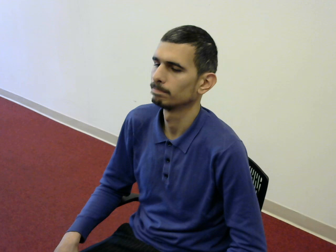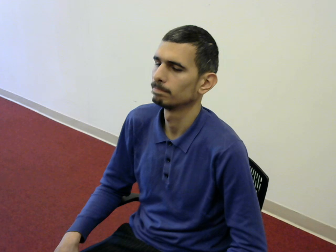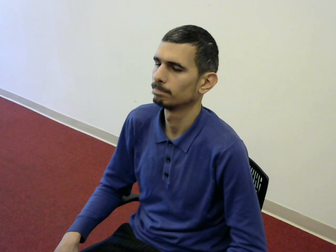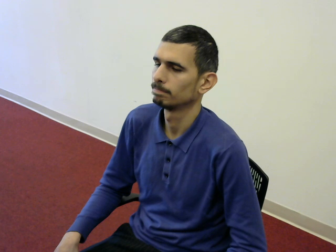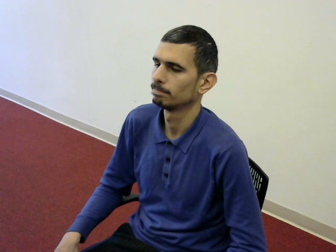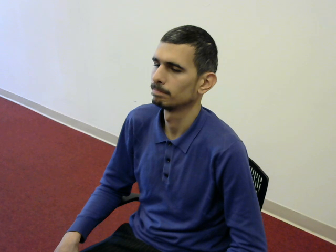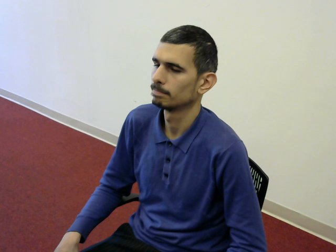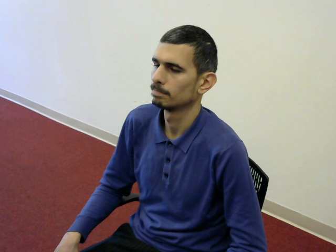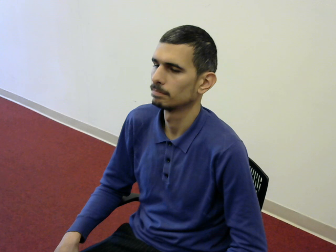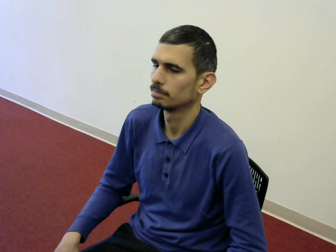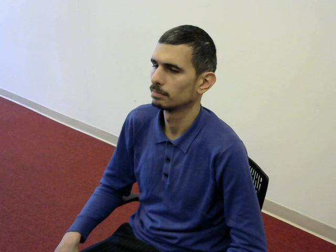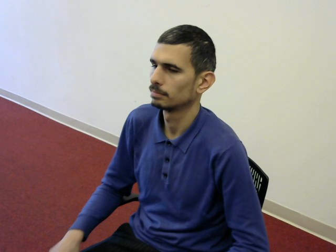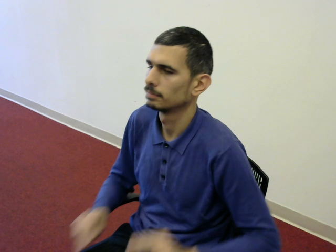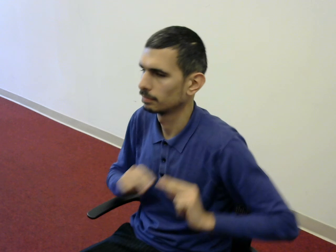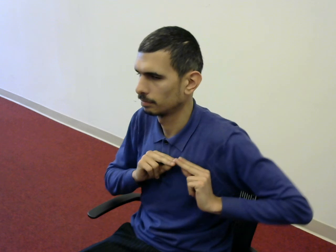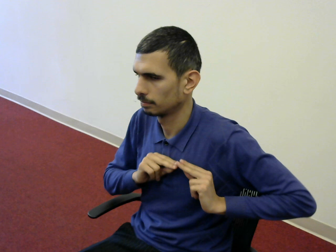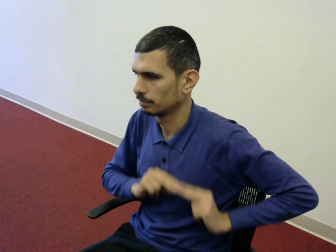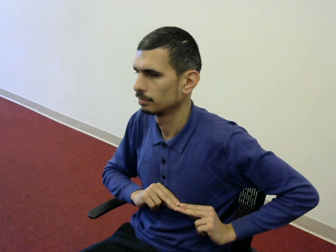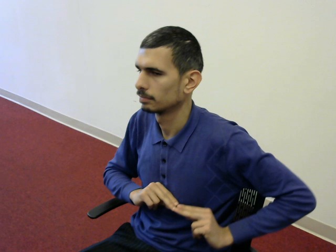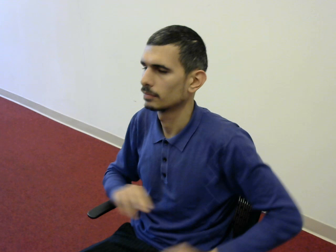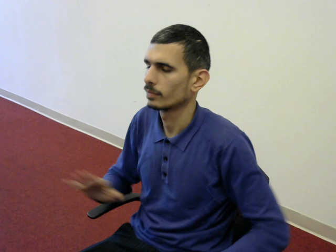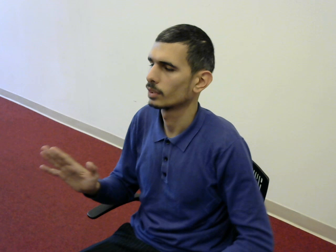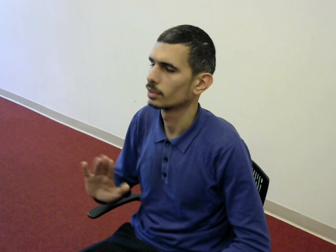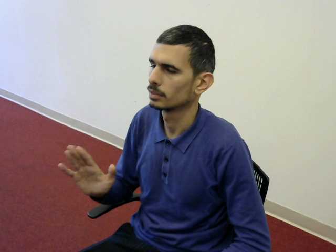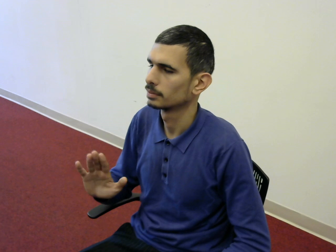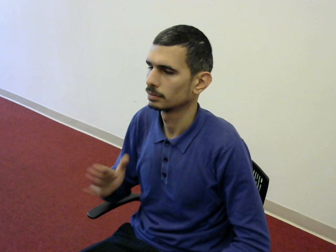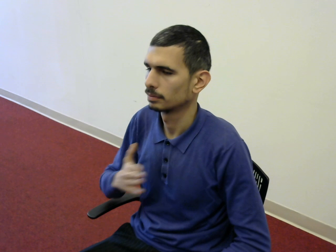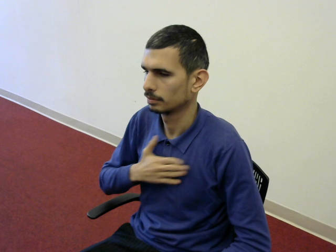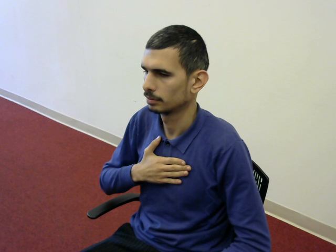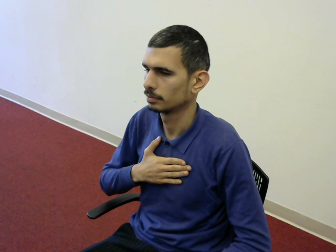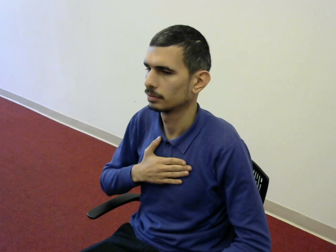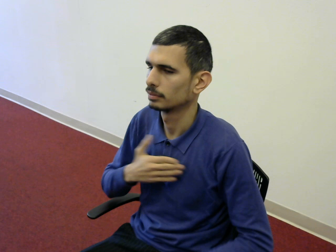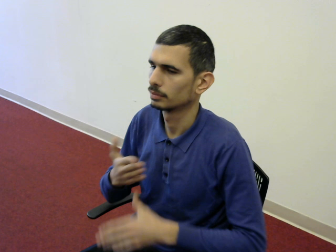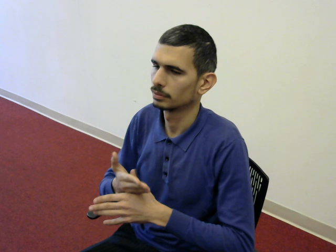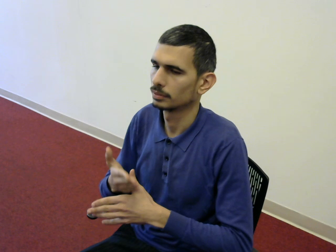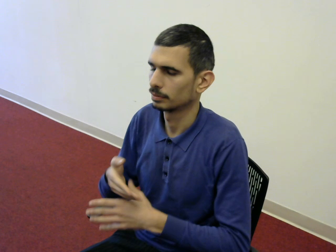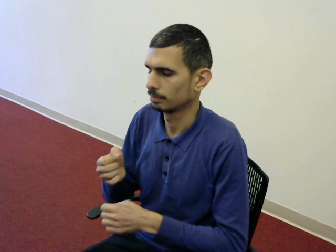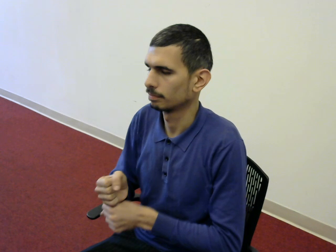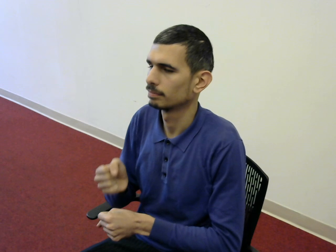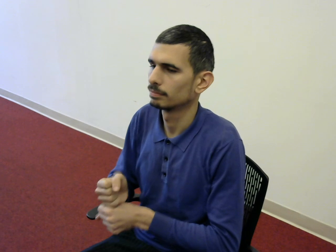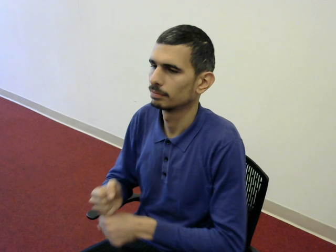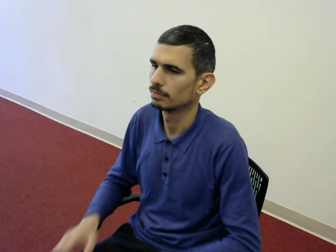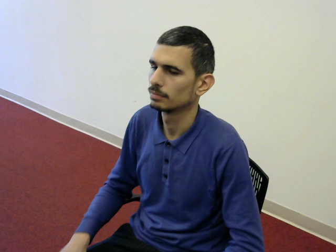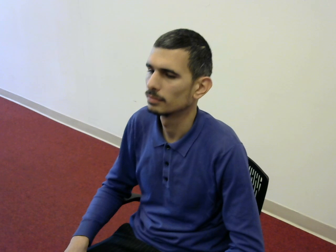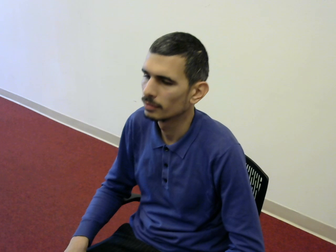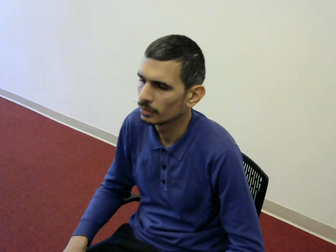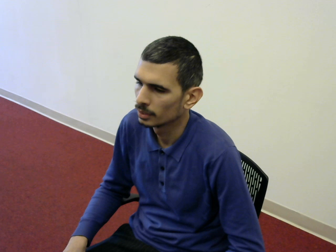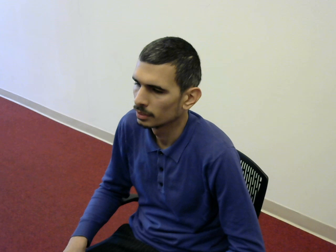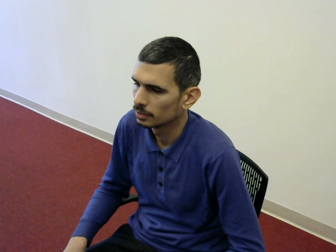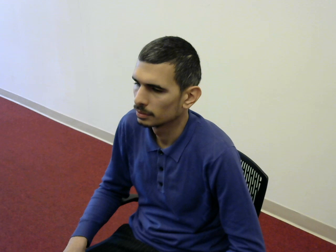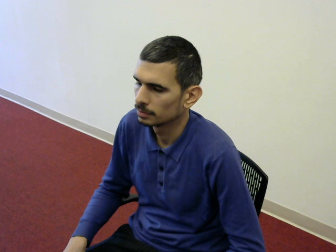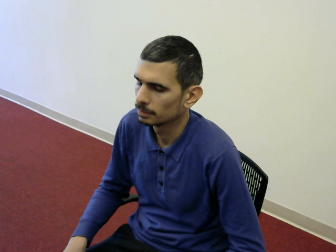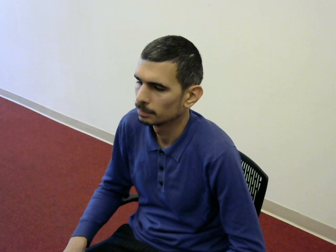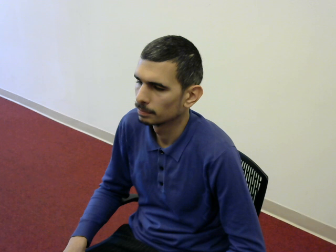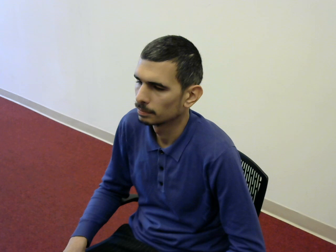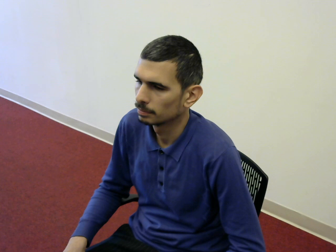Zəhmət olmasa, mənə kömək edin